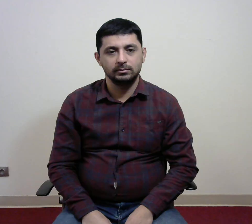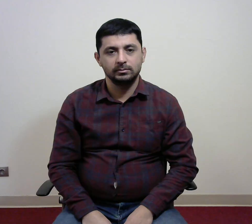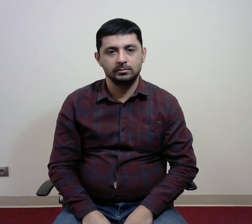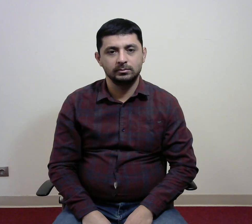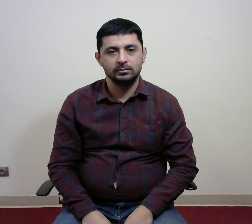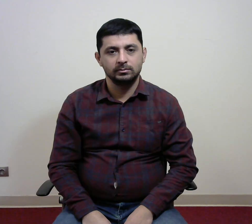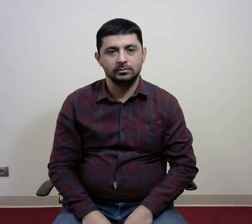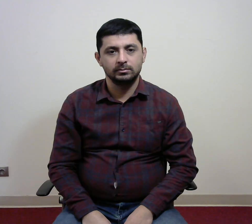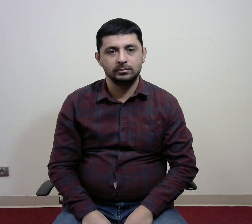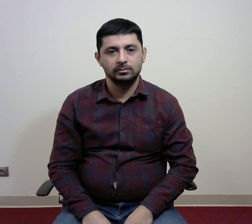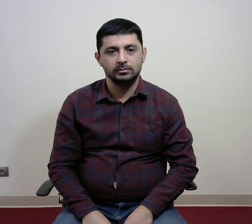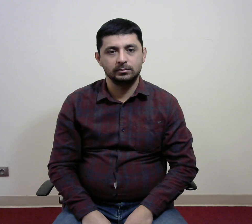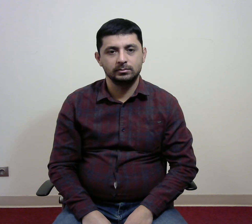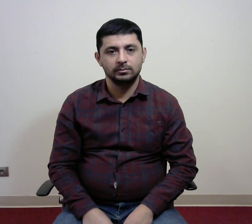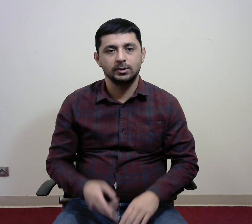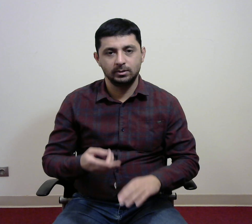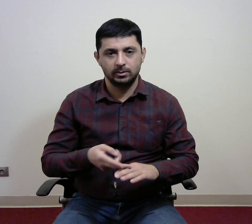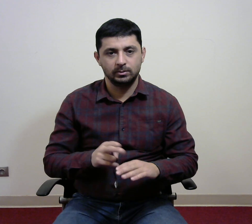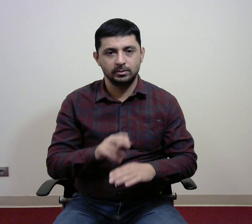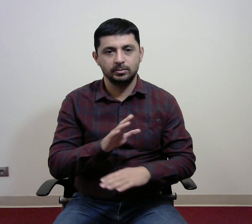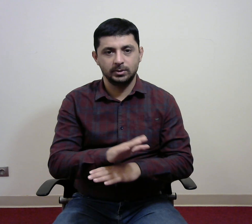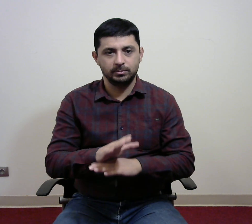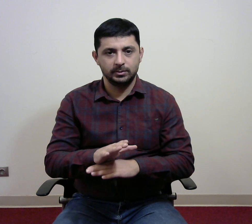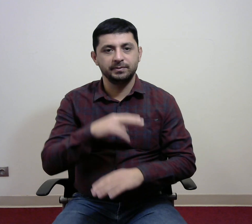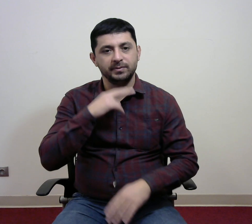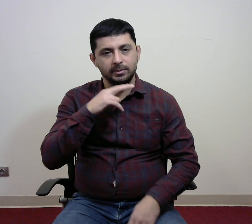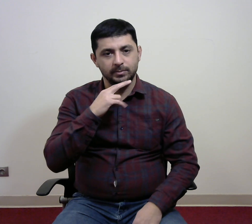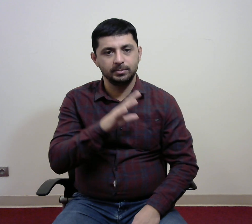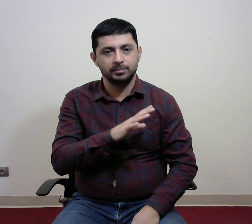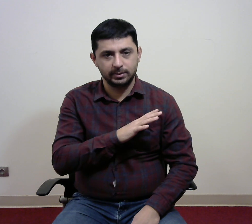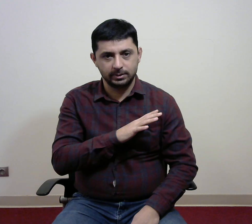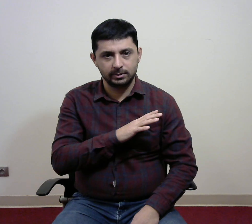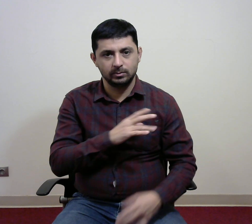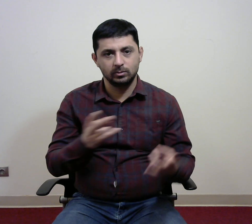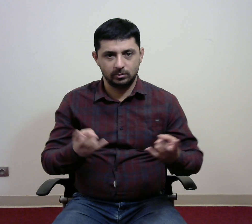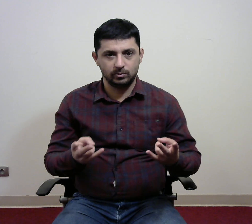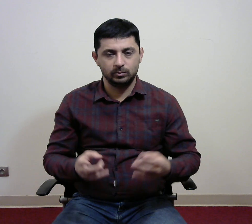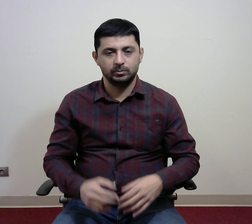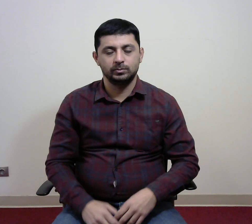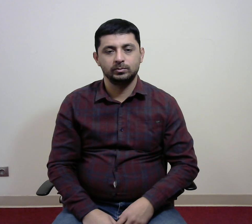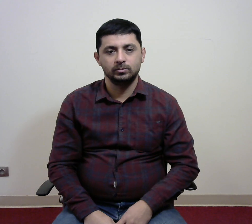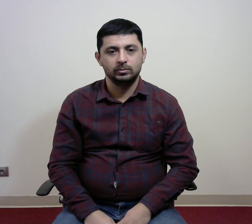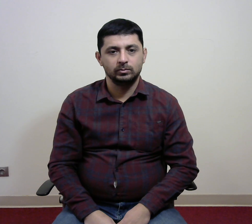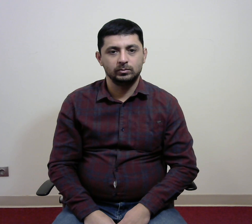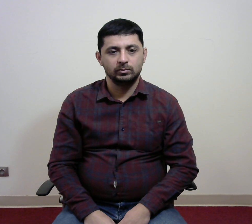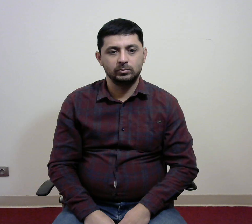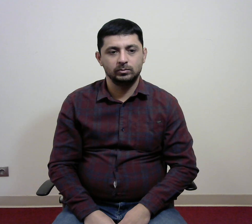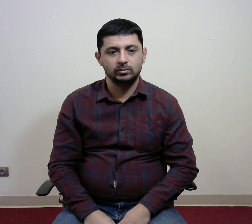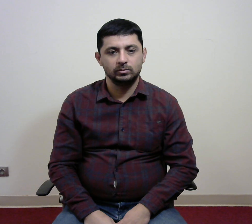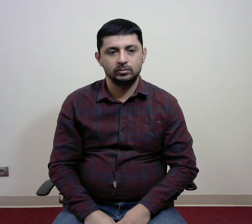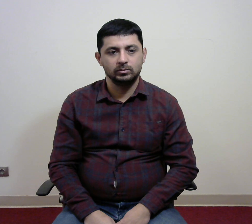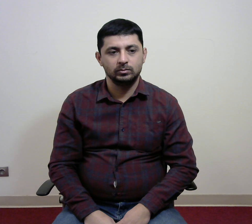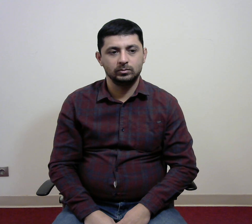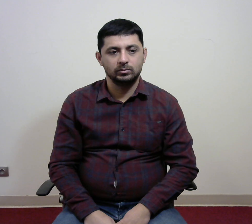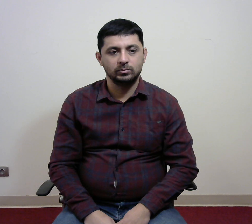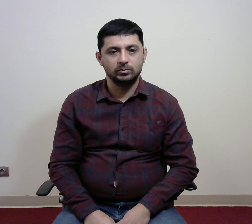Bu tapşırıqlarda diqqətli olmaq lazımdır